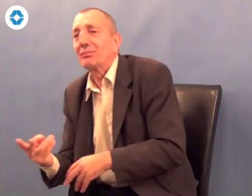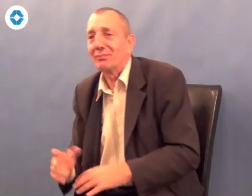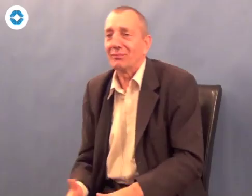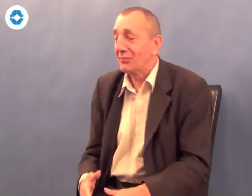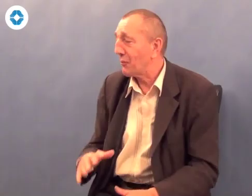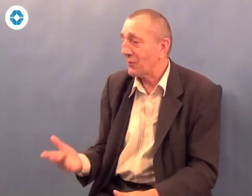Już.